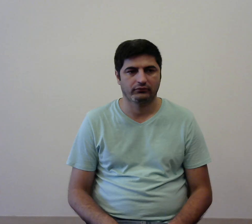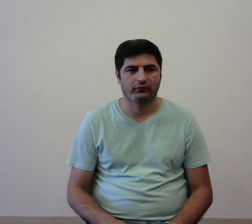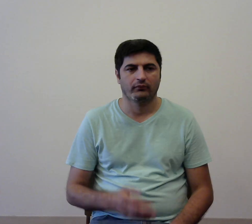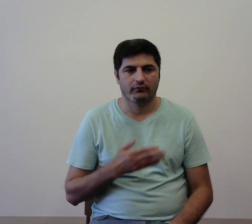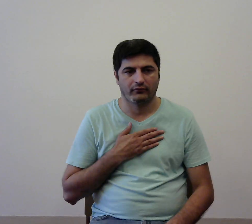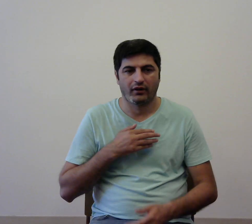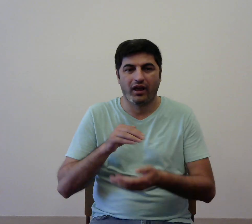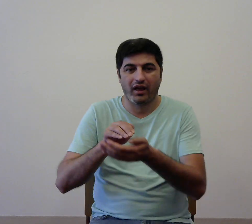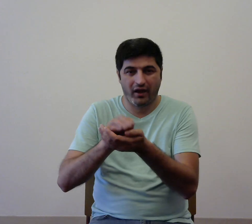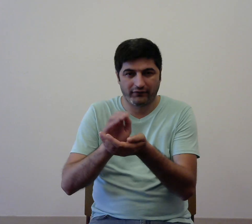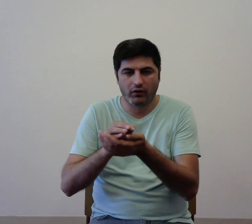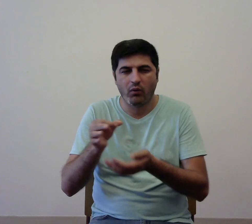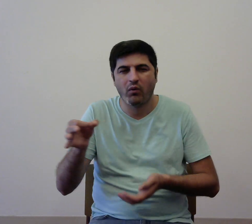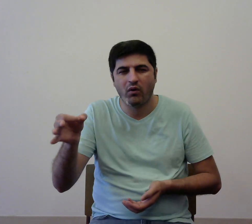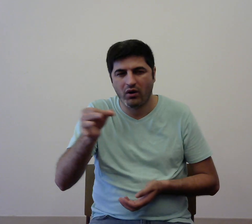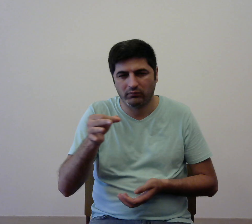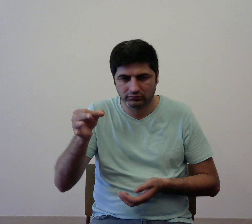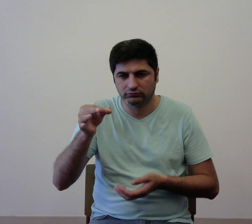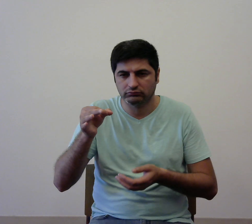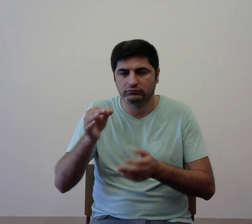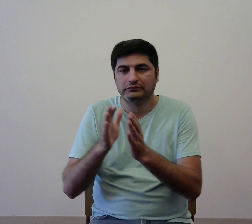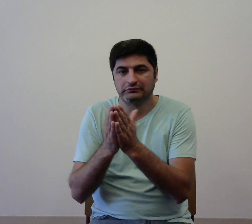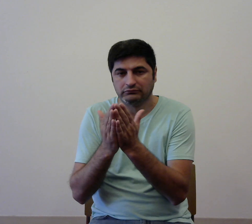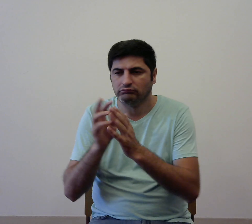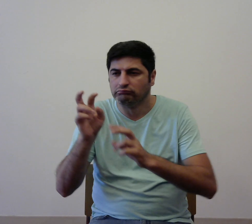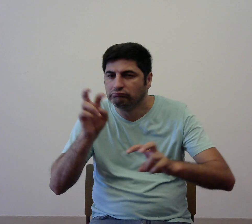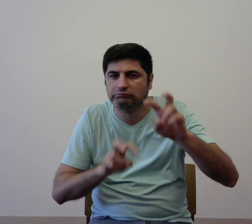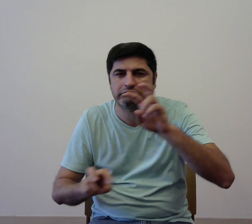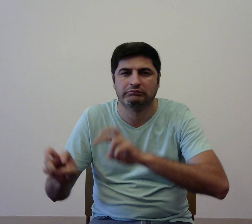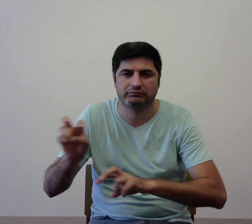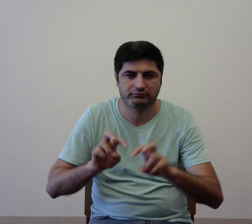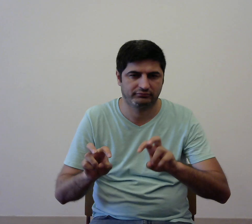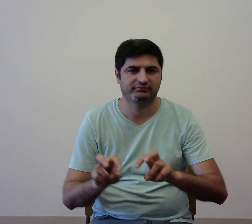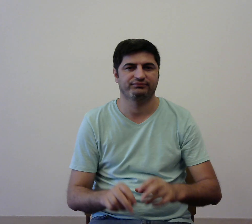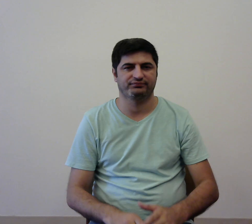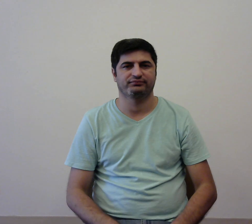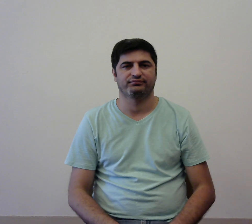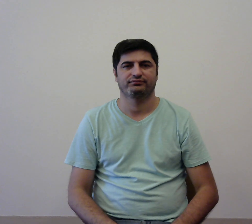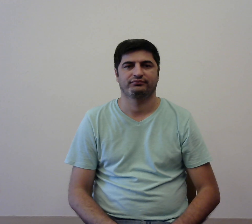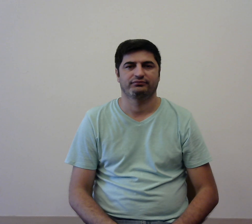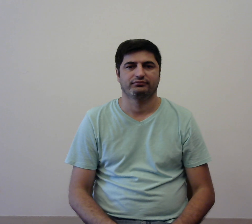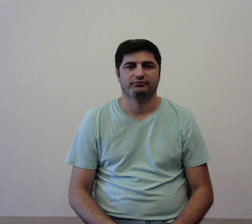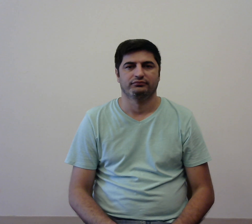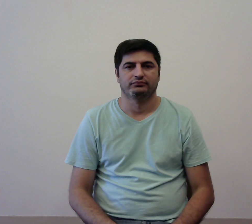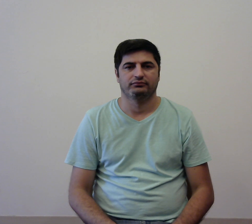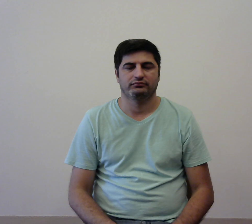Mən "Dəfinələr Adası" kitabını axtarıram